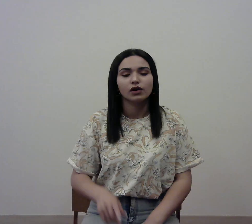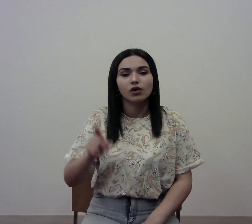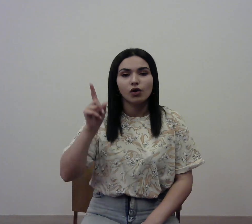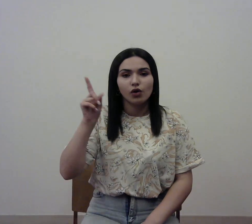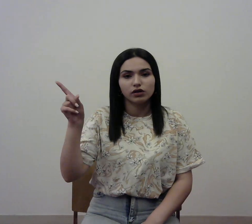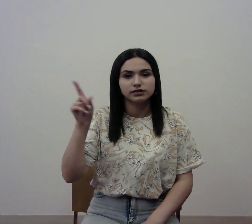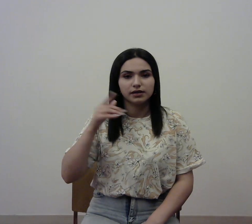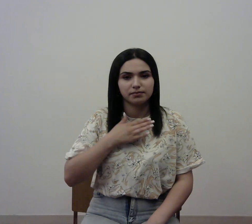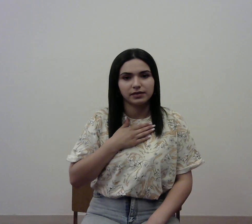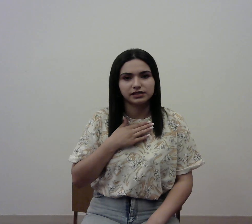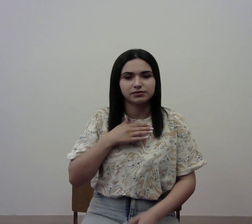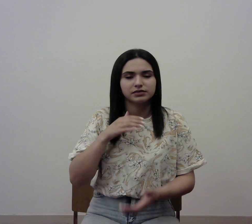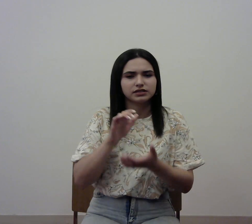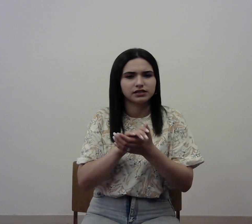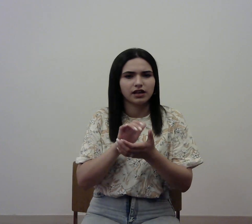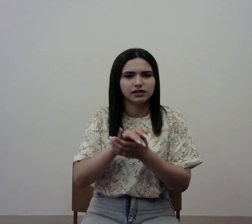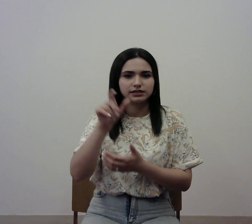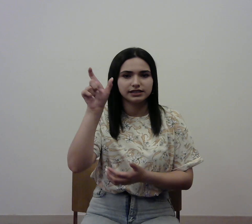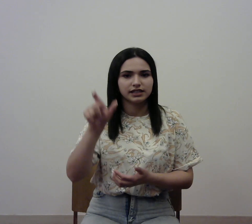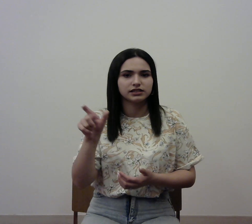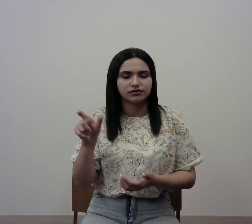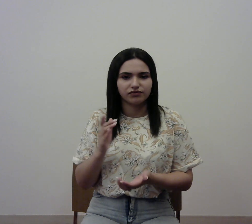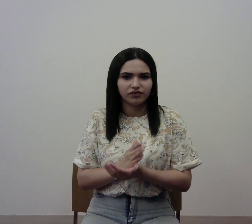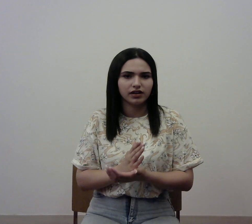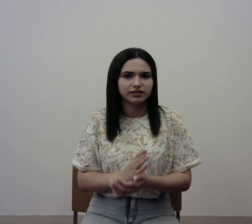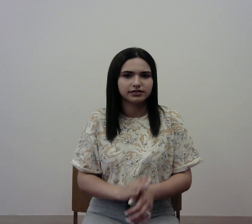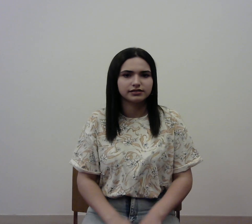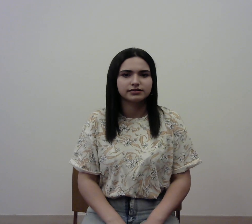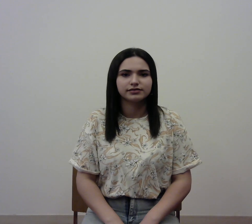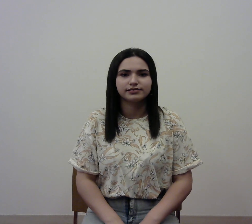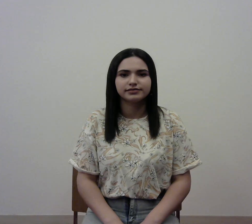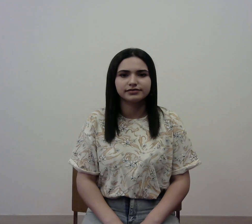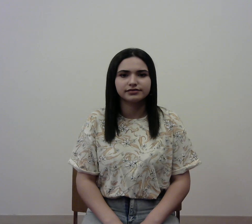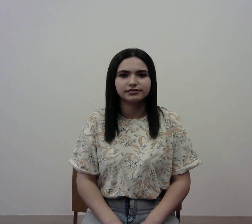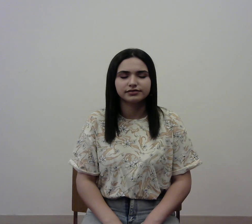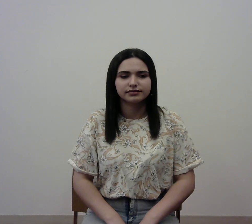Orda mənim tanıdığım insanlar var